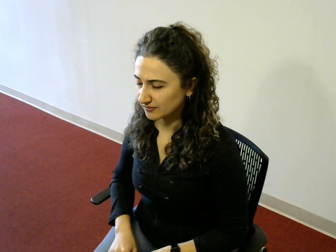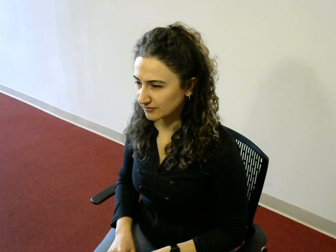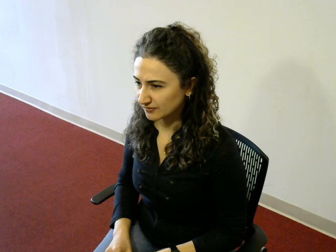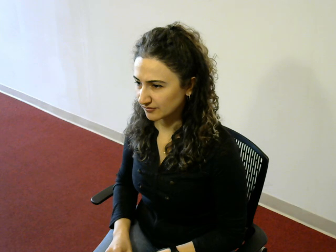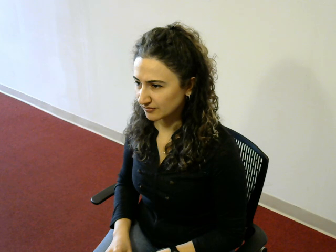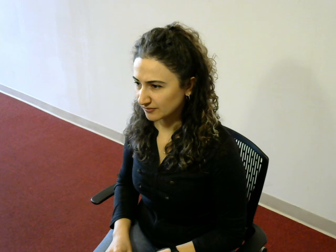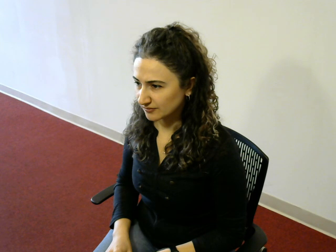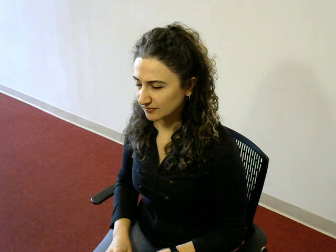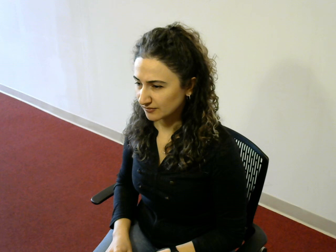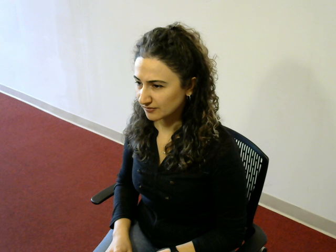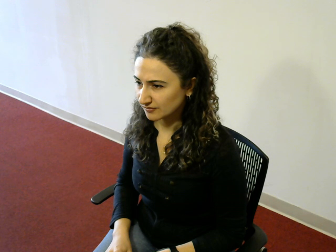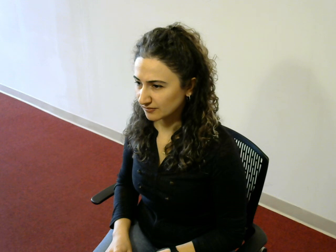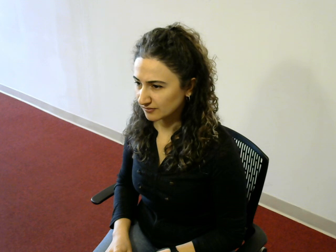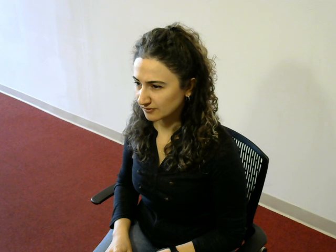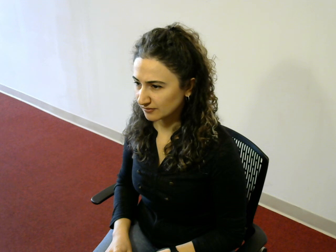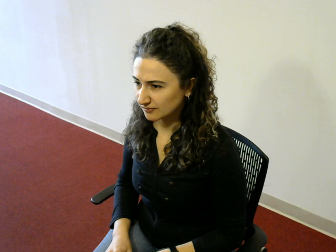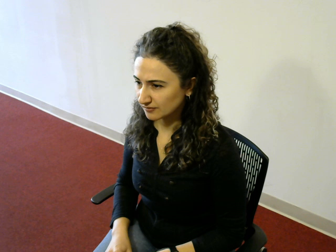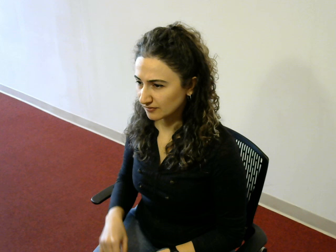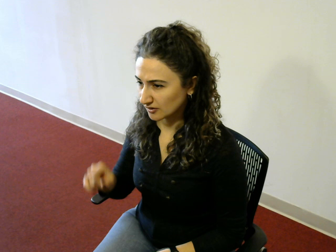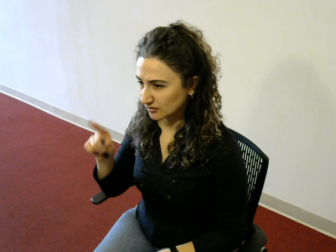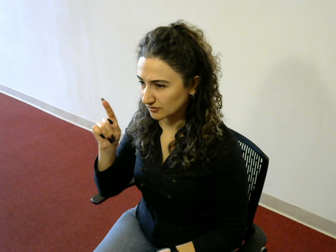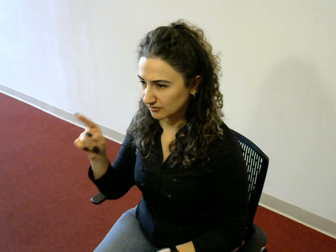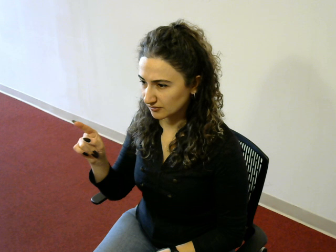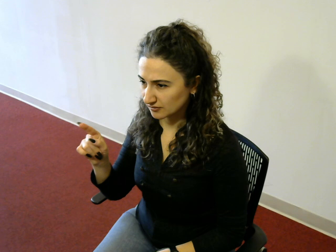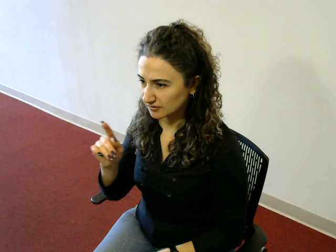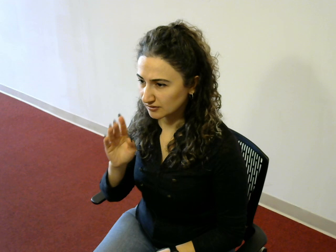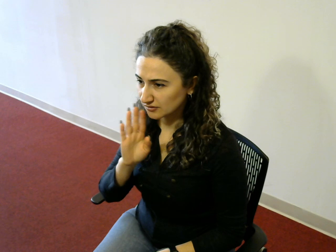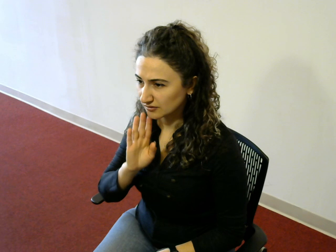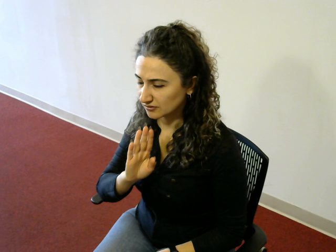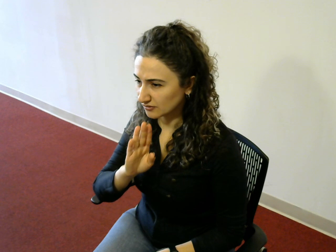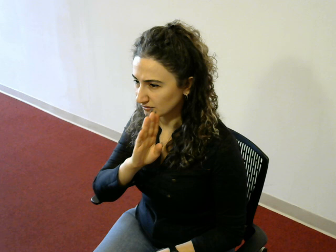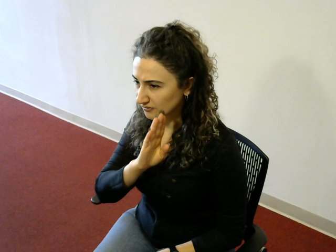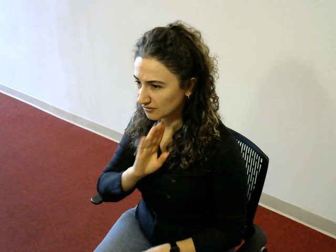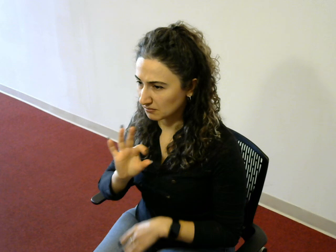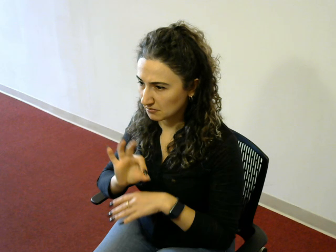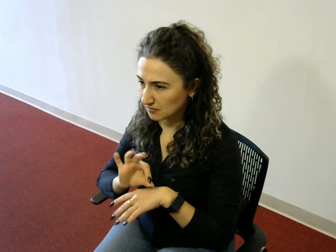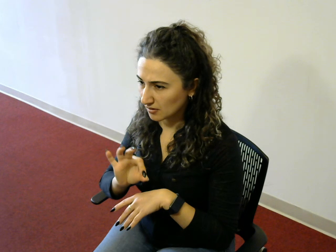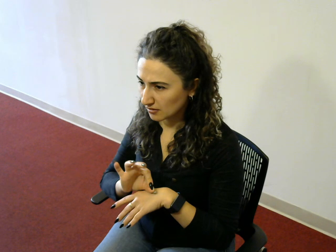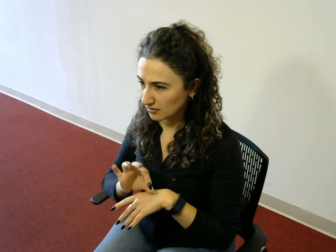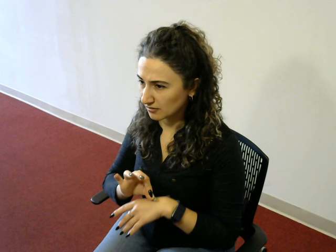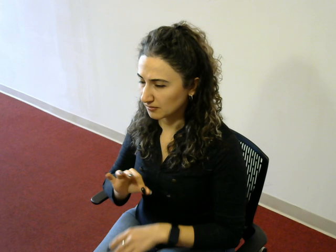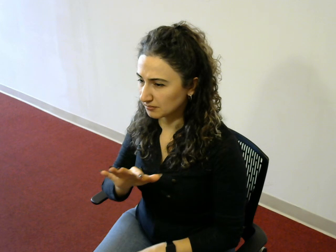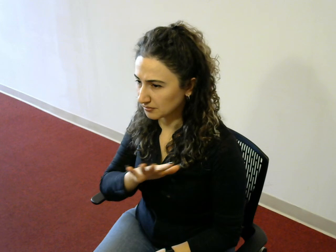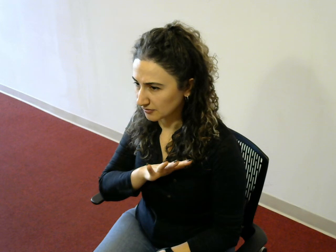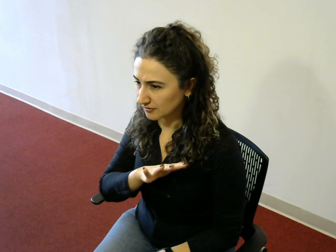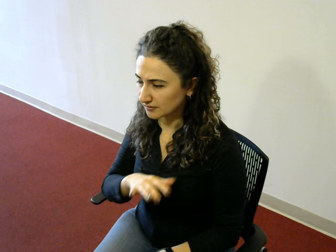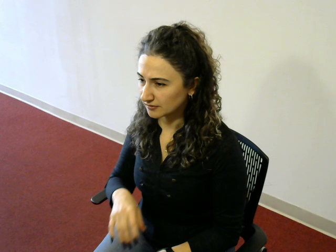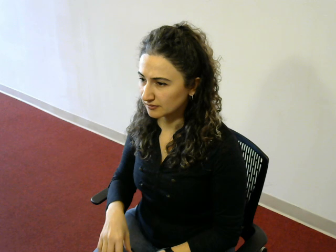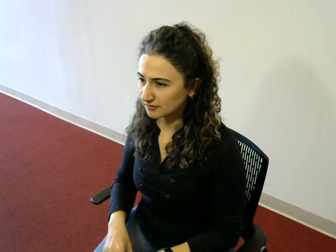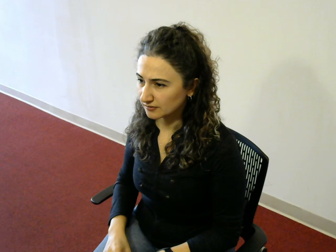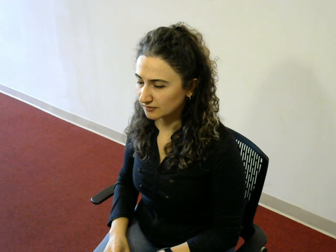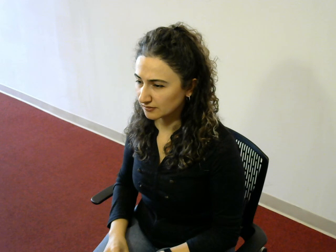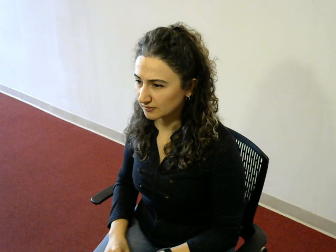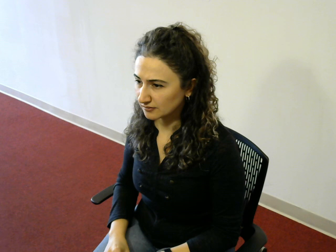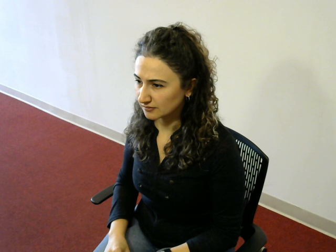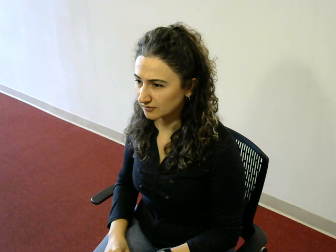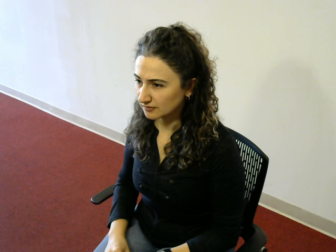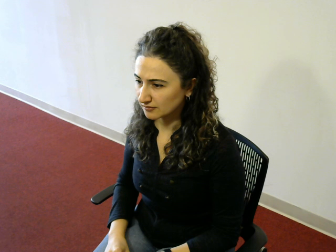Onun anası xəstələnmişdi